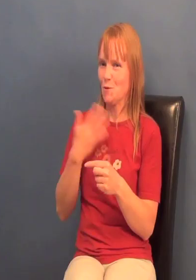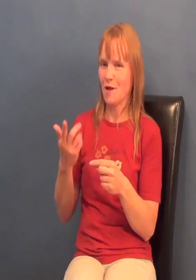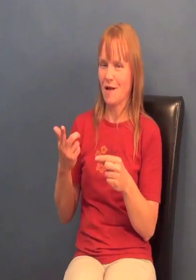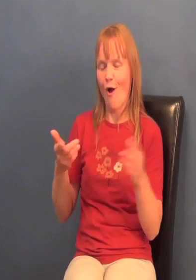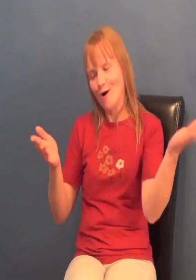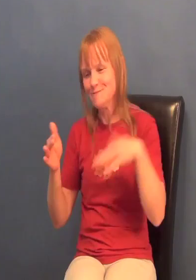"- Chodź!"